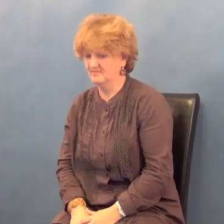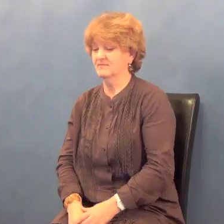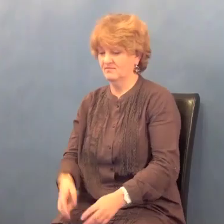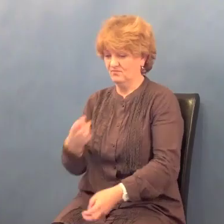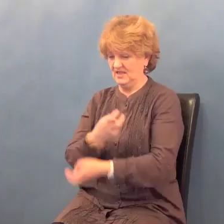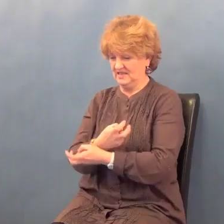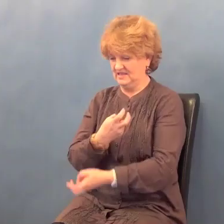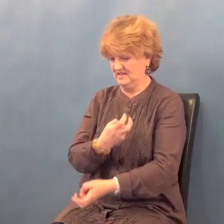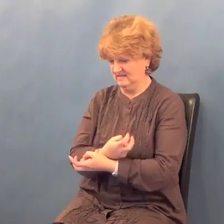Szkielet.